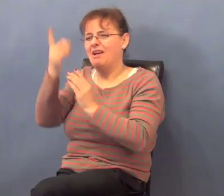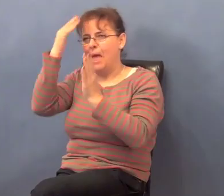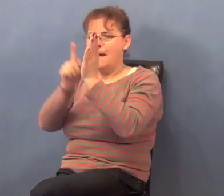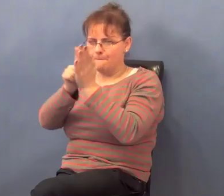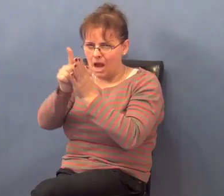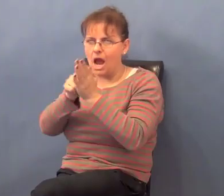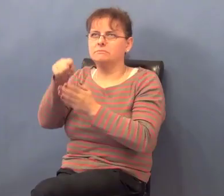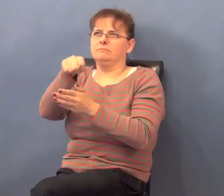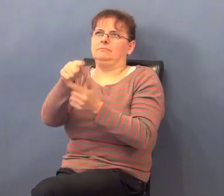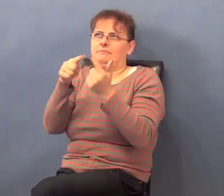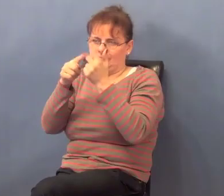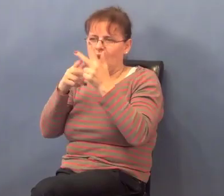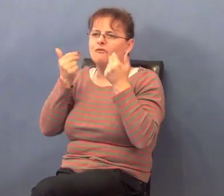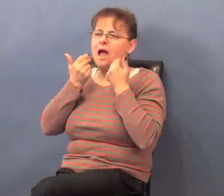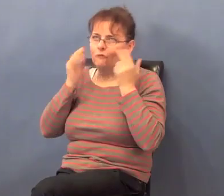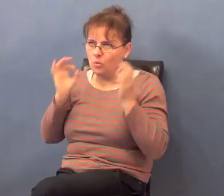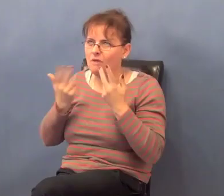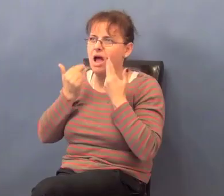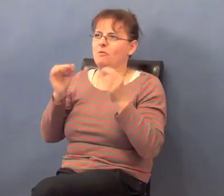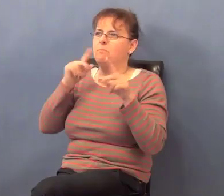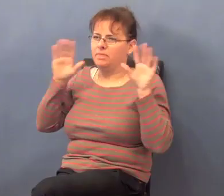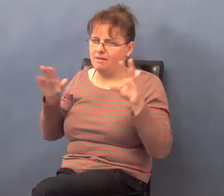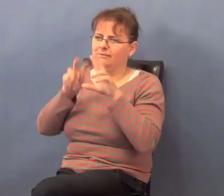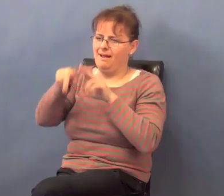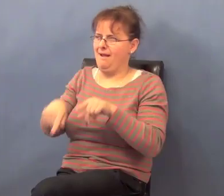Wiem, że myszy, wiewiórki, ptaki wchodzą na drzewo.